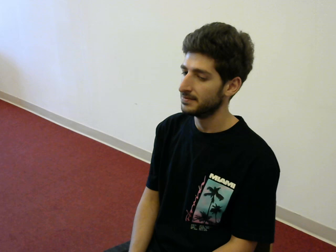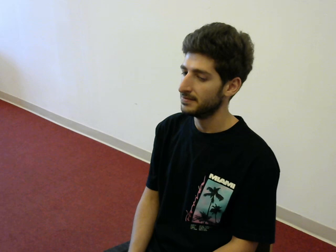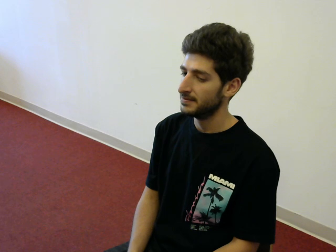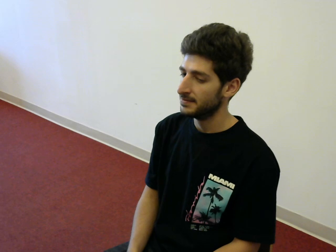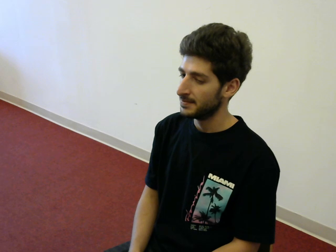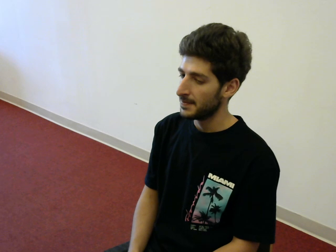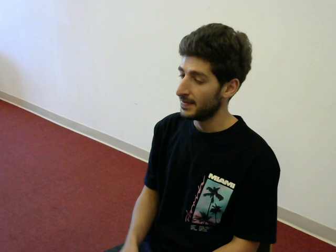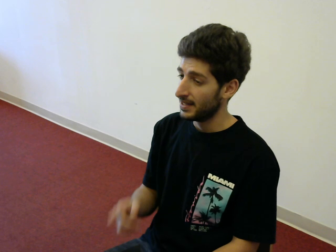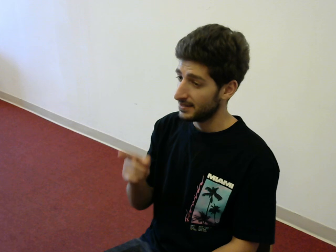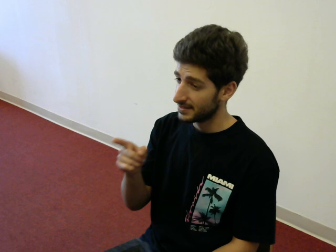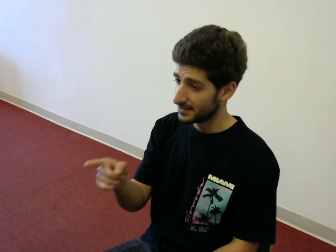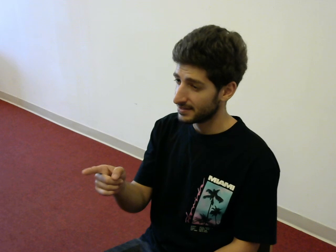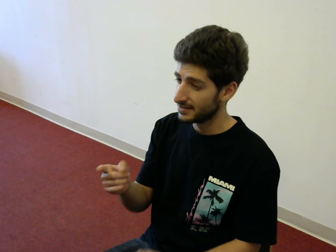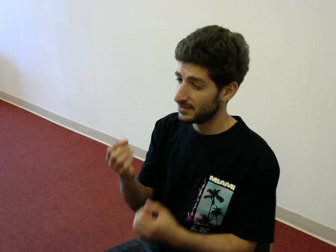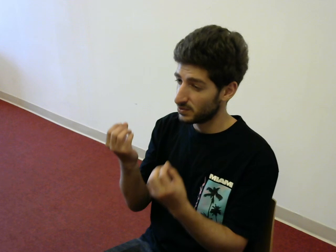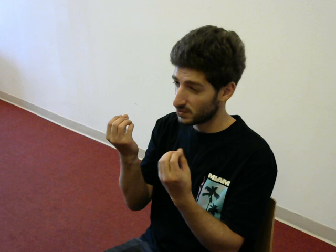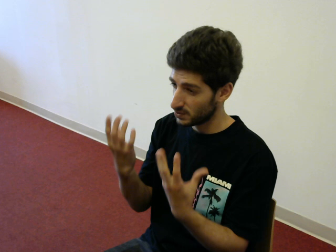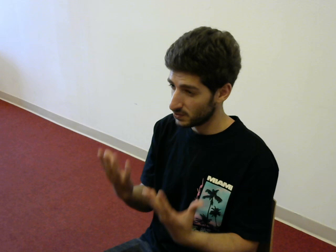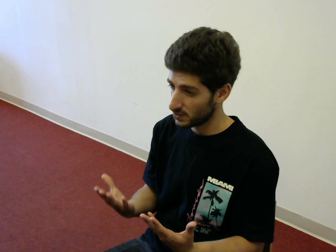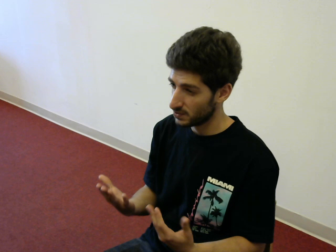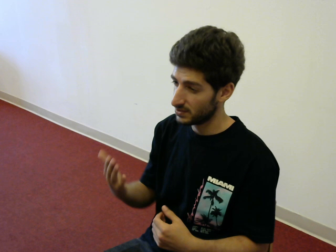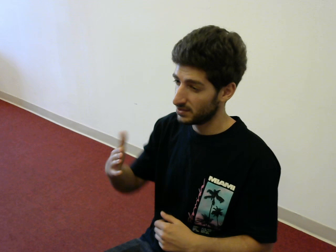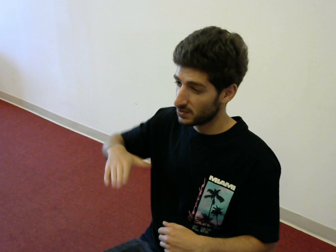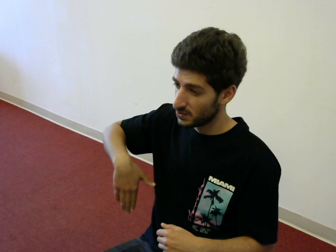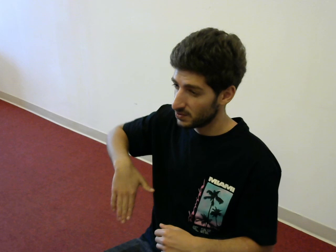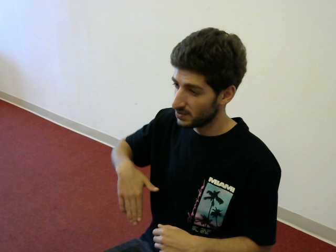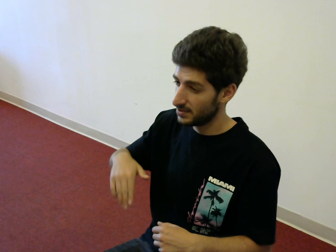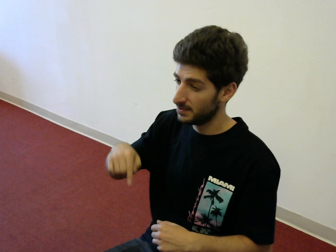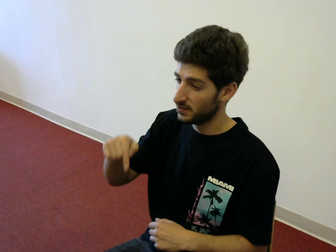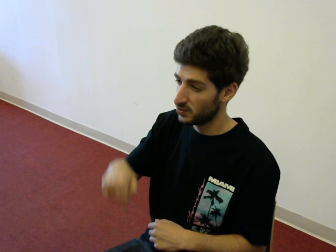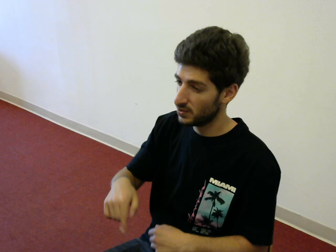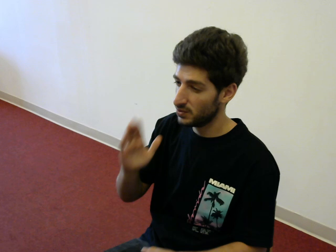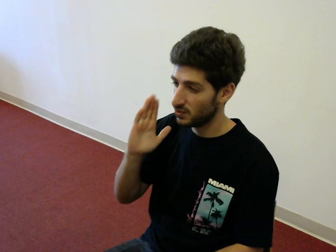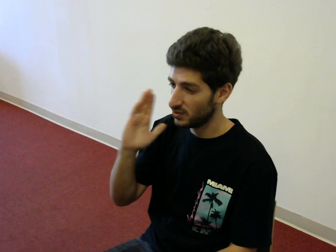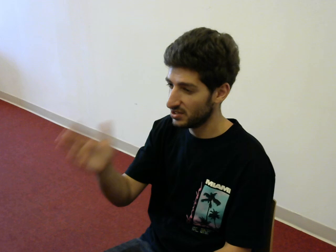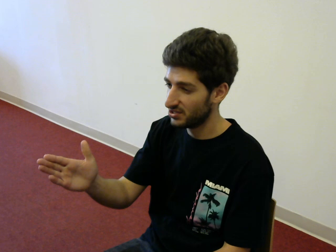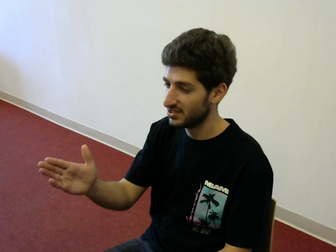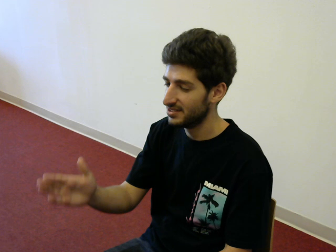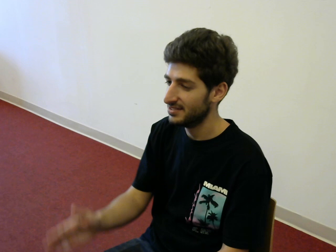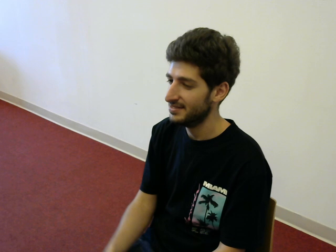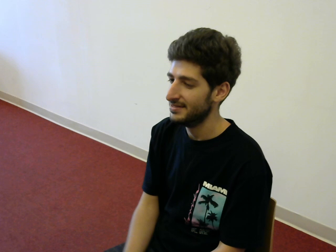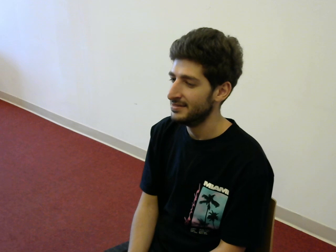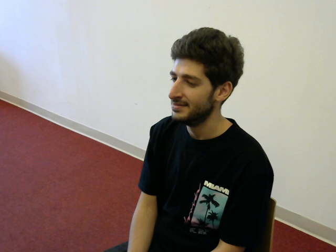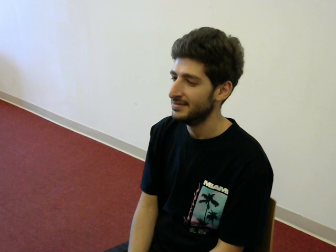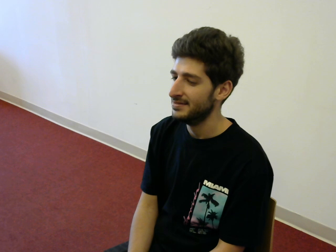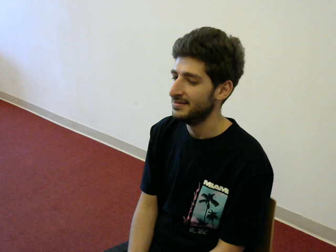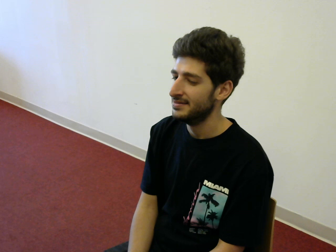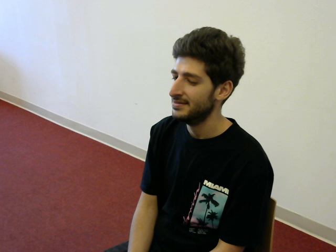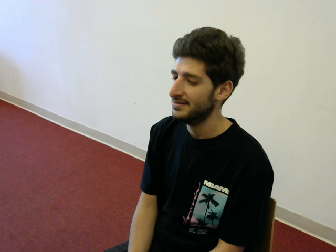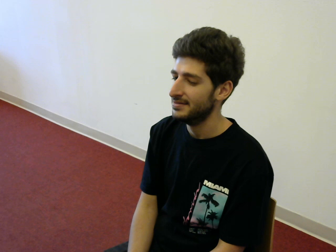Siz günortadan sonra burda olacaqsınızmı?